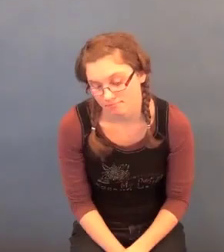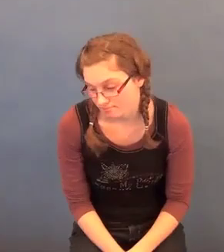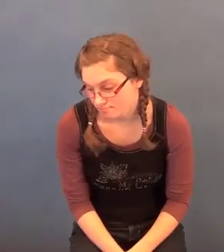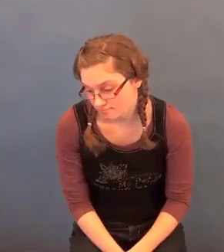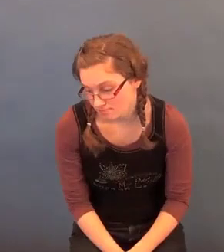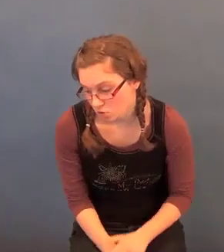Numer.